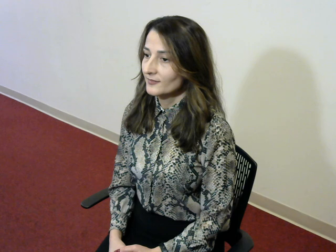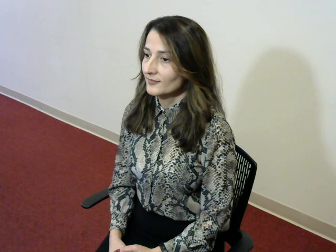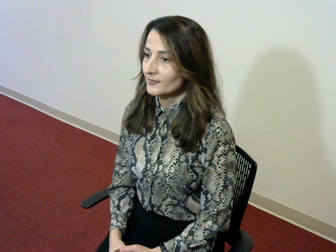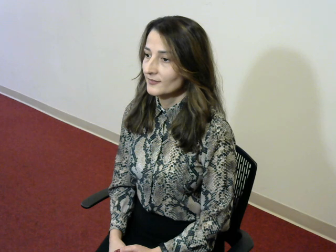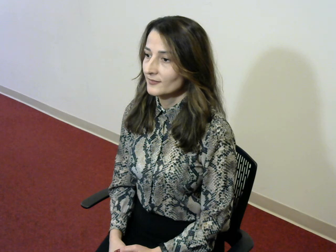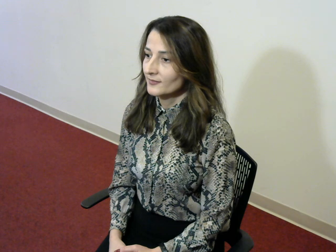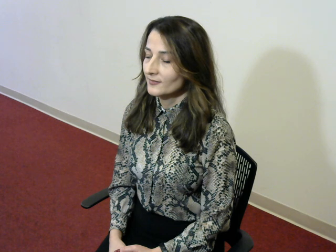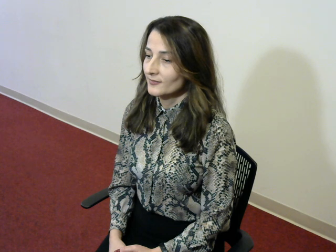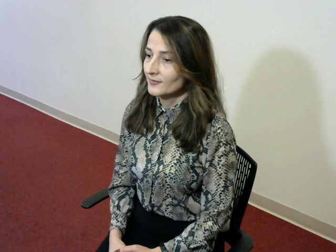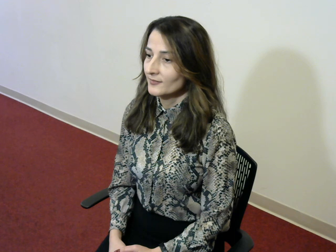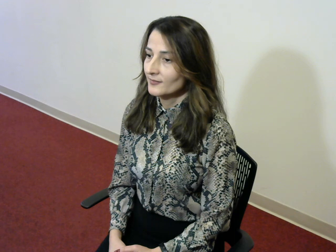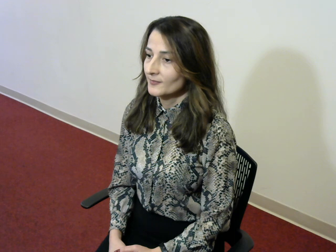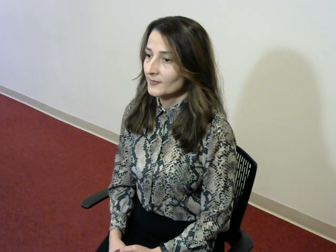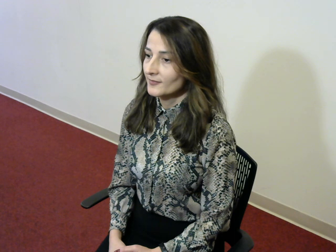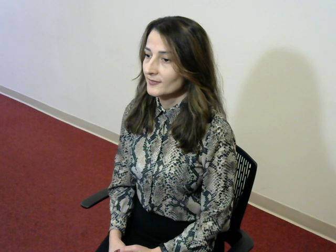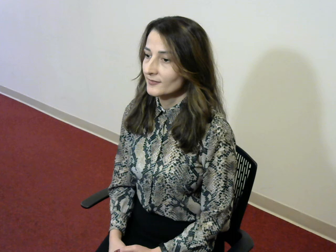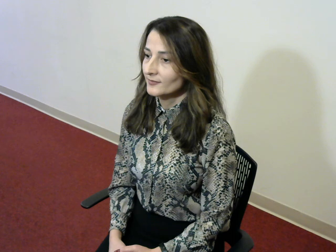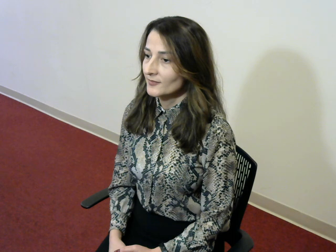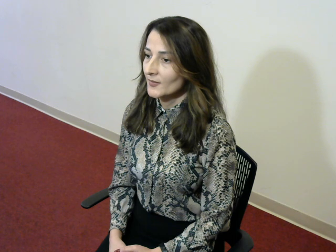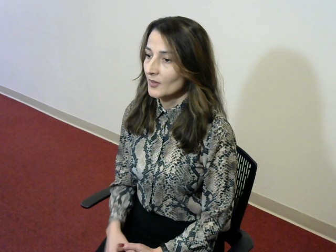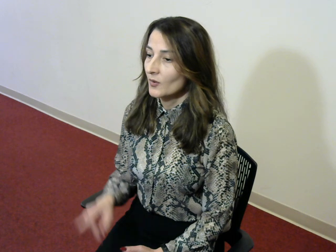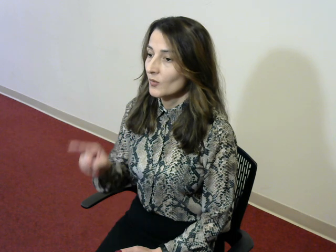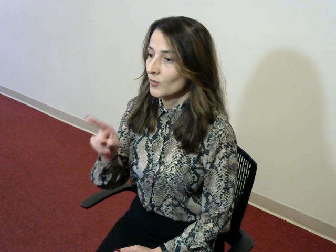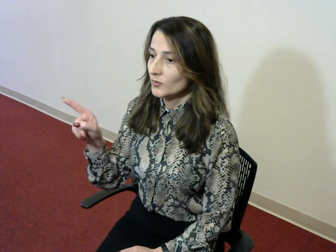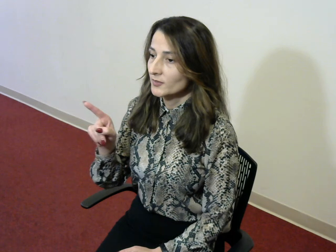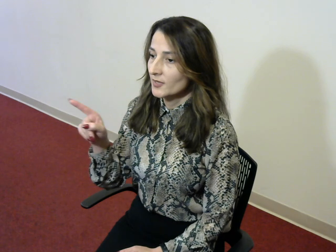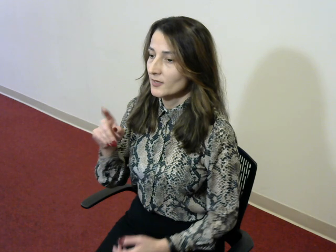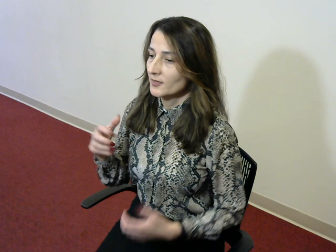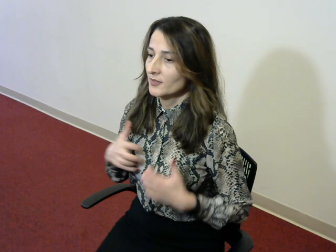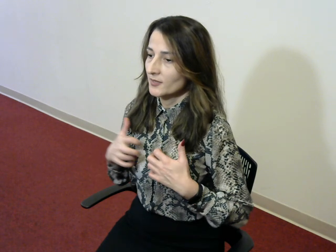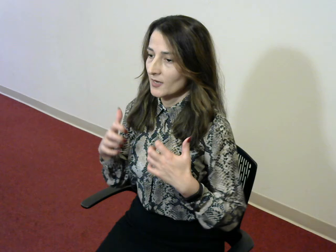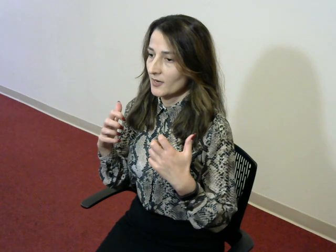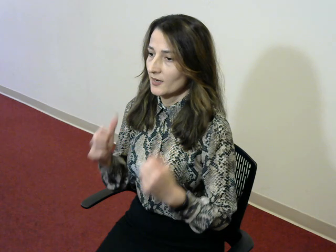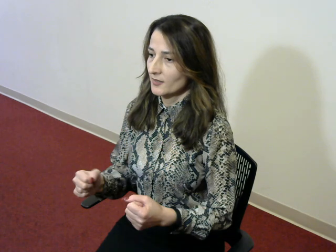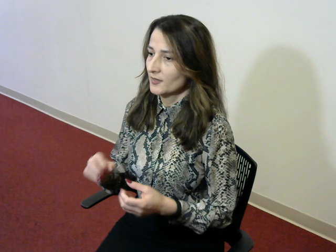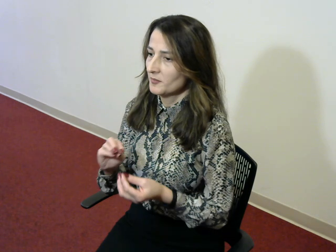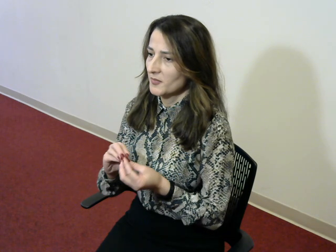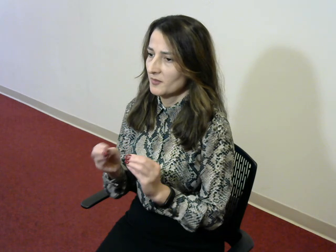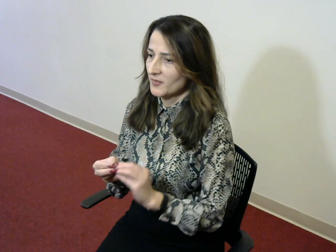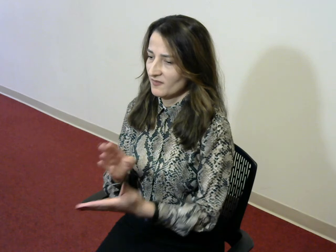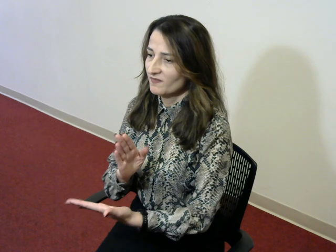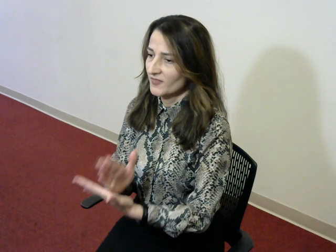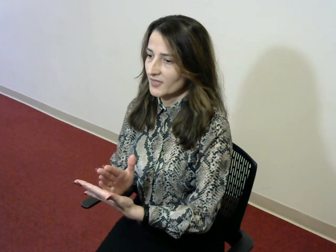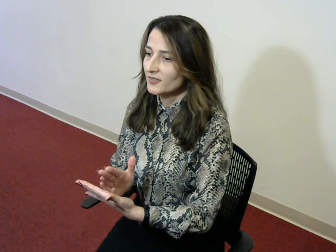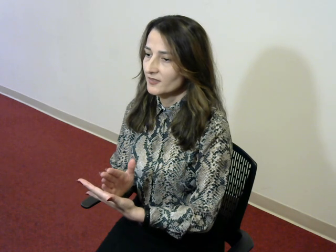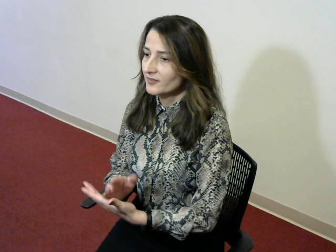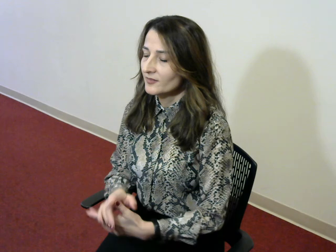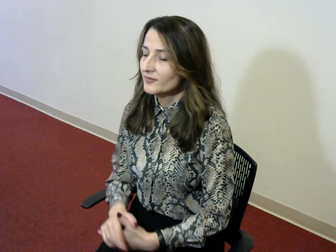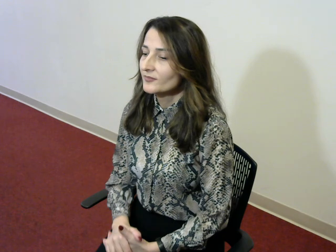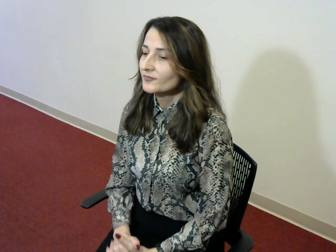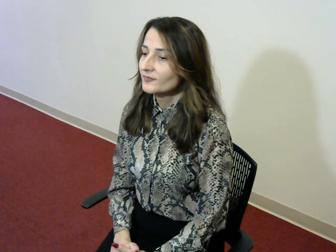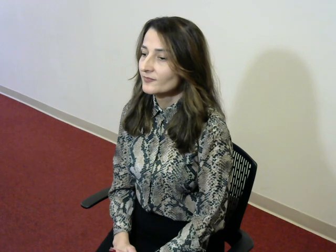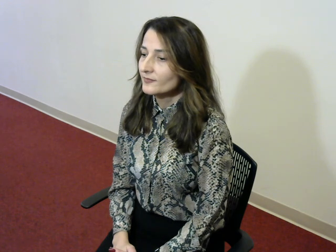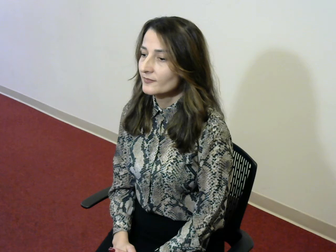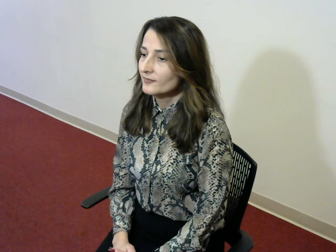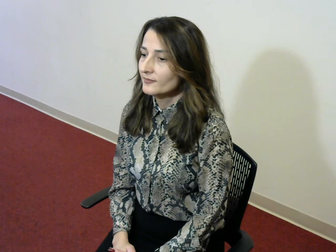Onun sağlamlıq problemi var